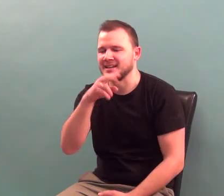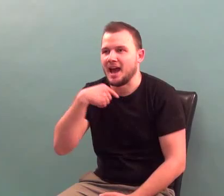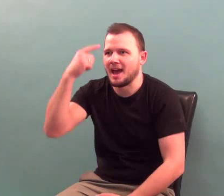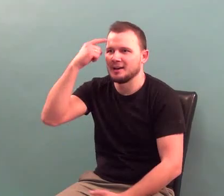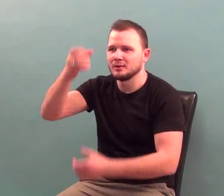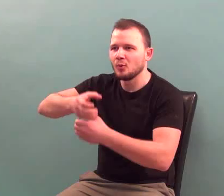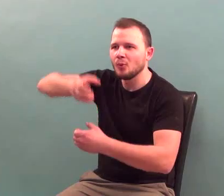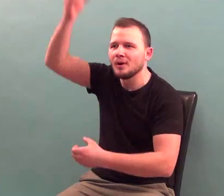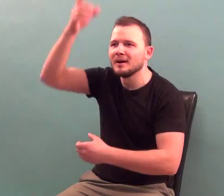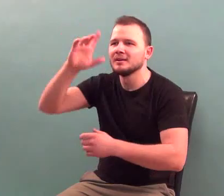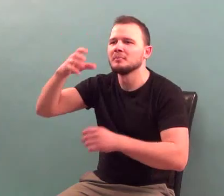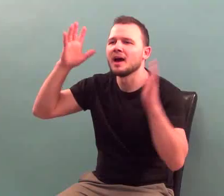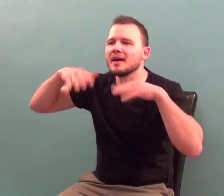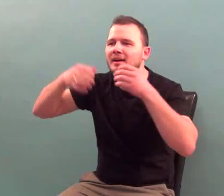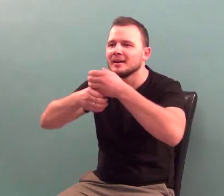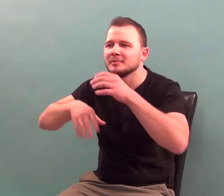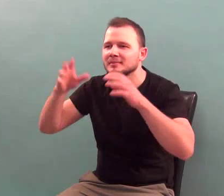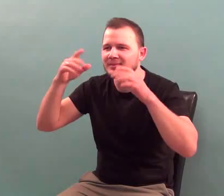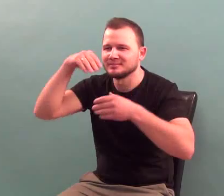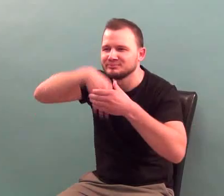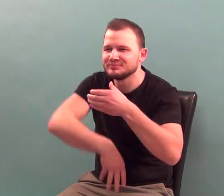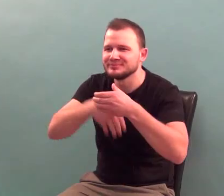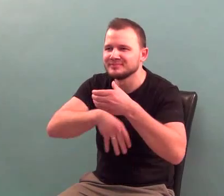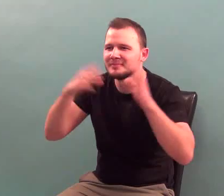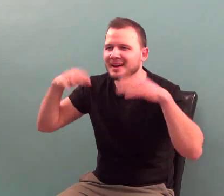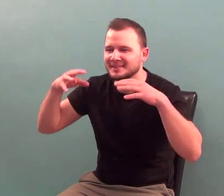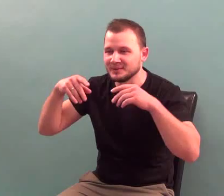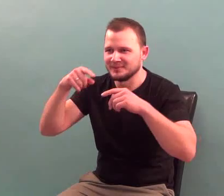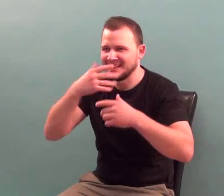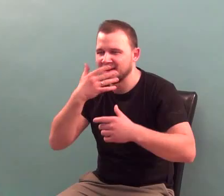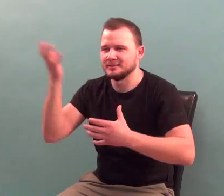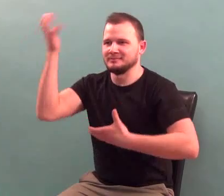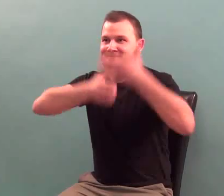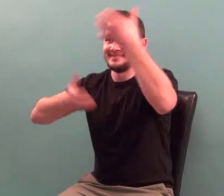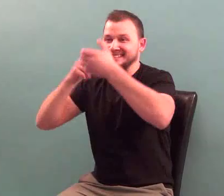Wpada na pomysł, żeby wspiąć się po rurze, którą spływa deszczówka.